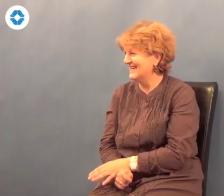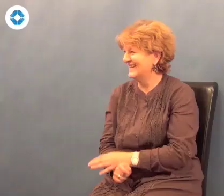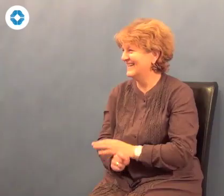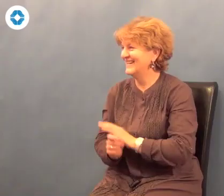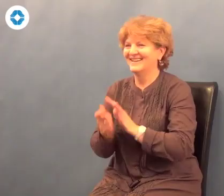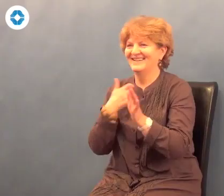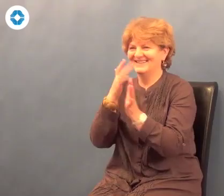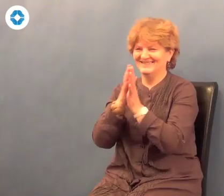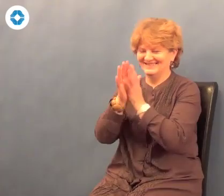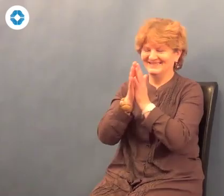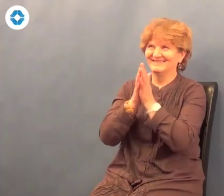Ja zamigam.